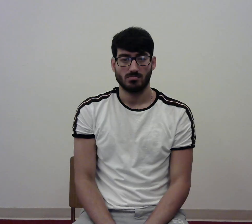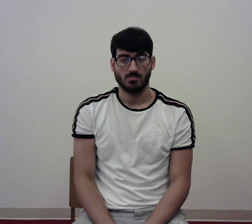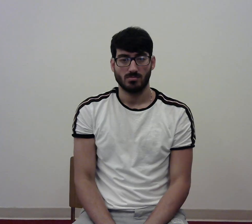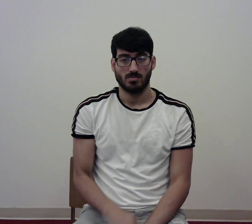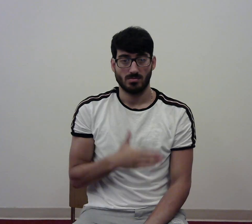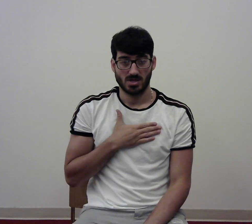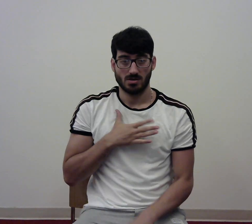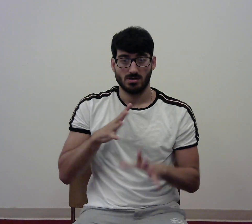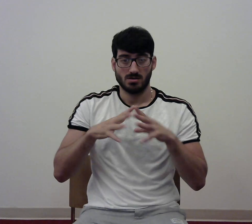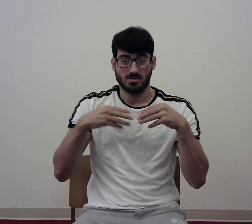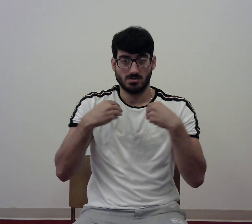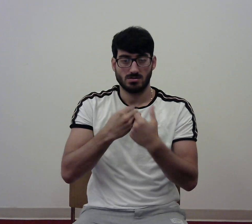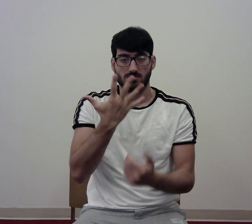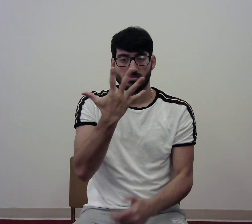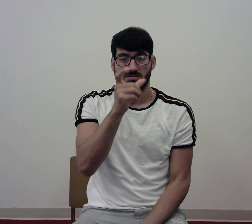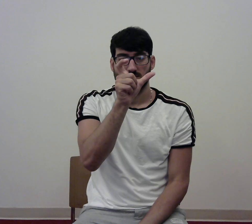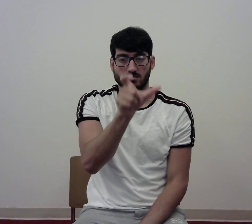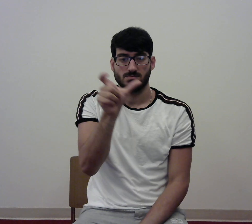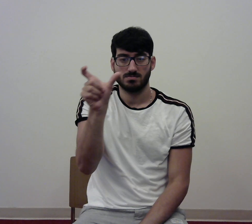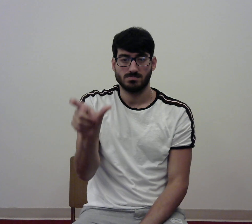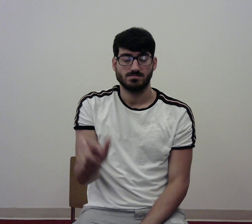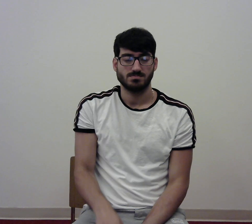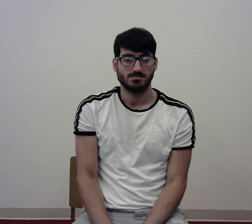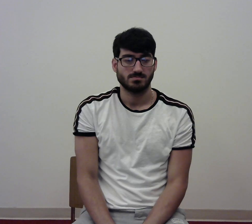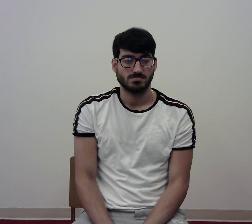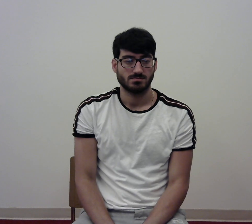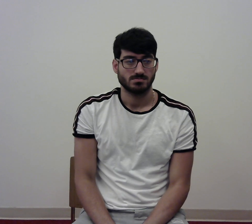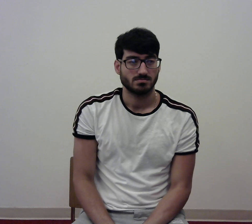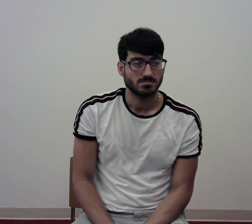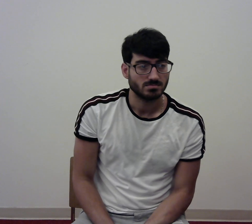Biz ailədə 5 nəfərik